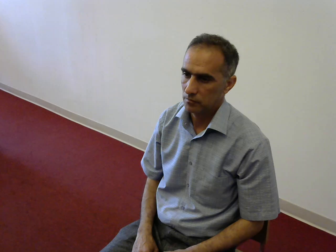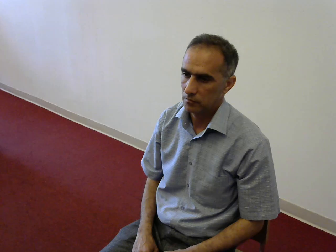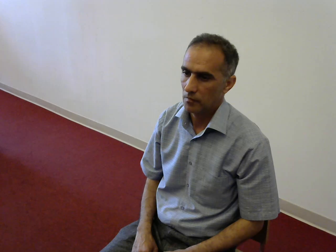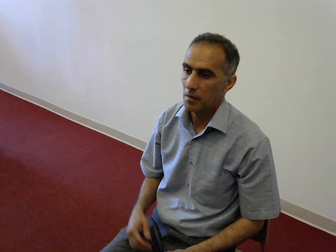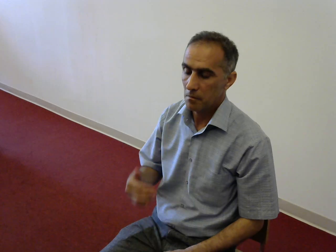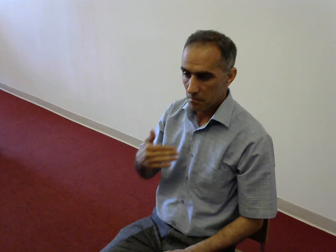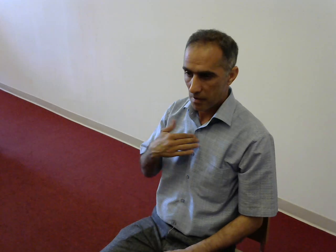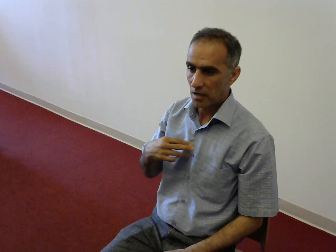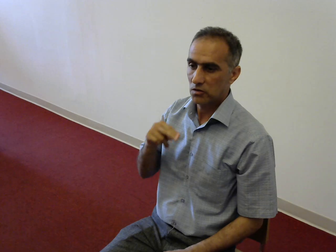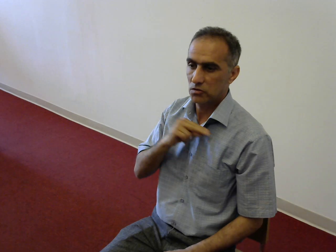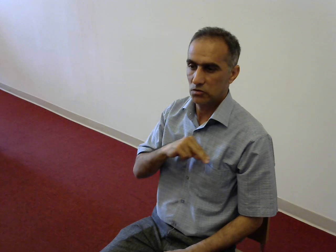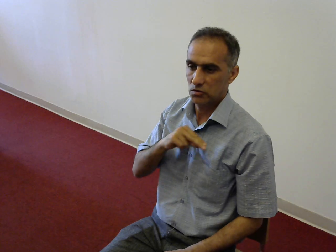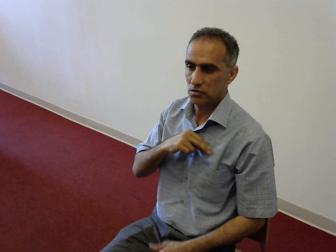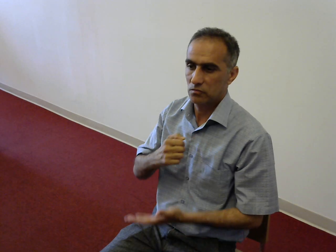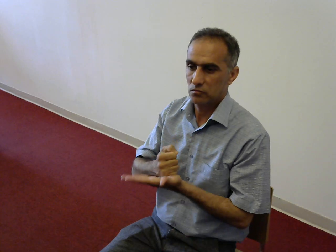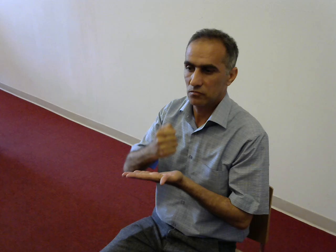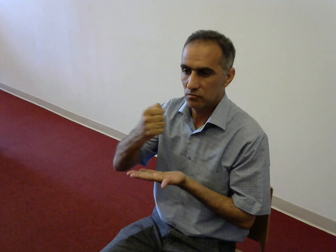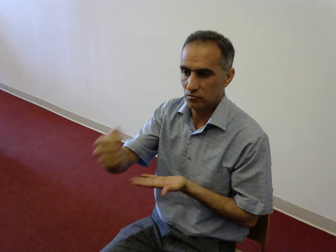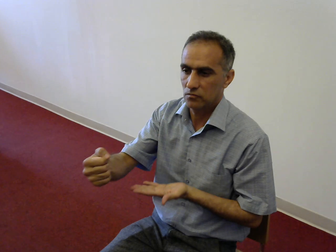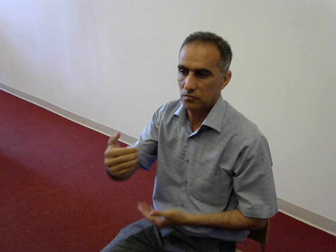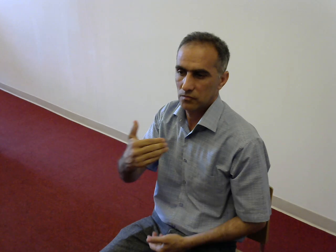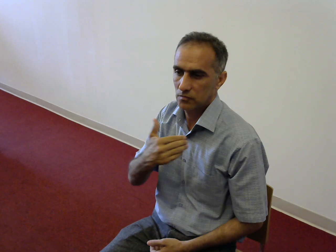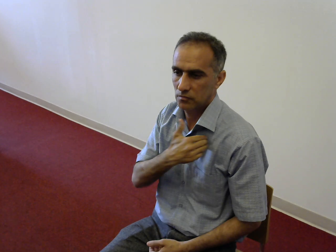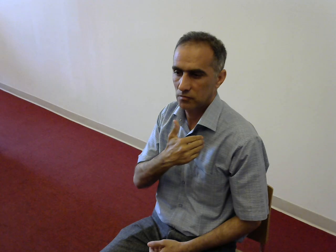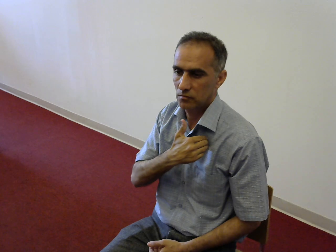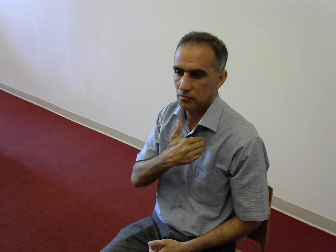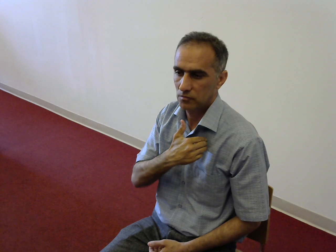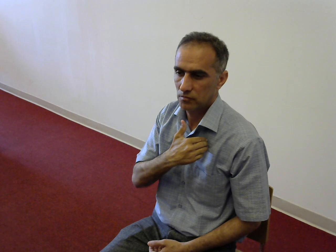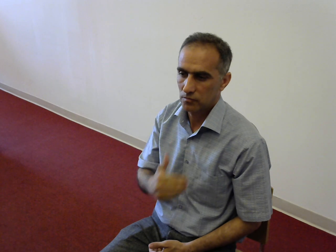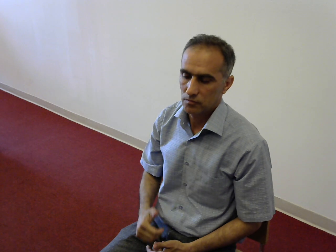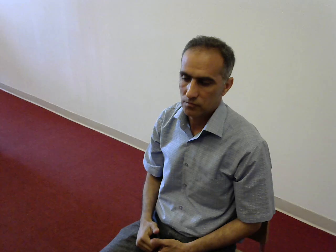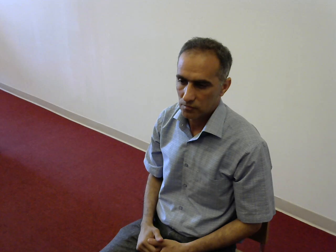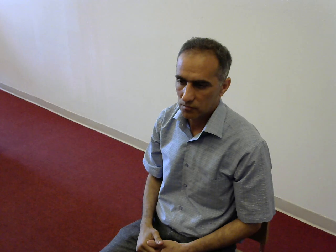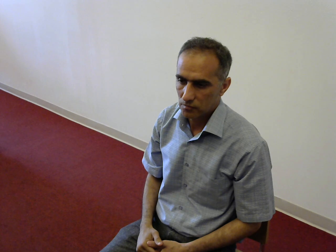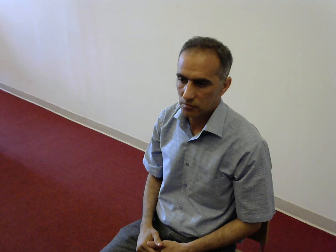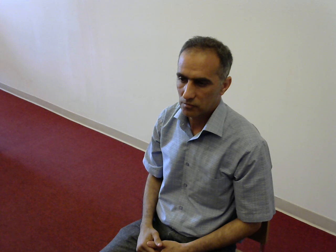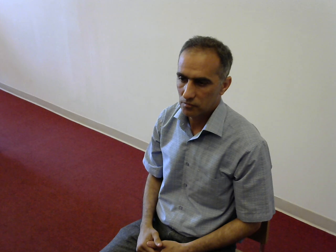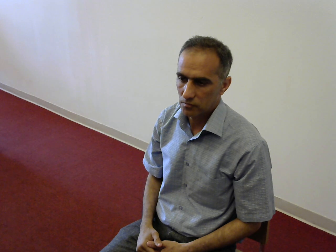Mən işə düzəlmək istəyirəm